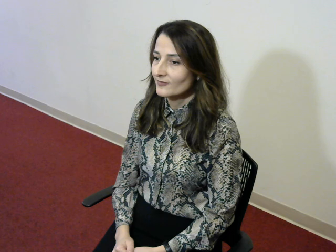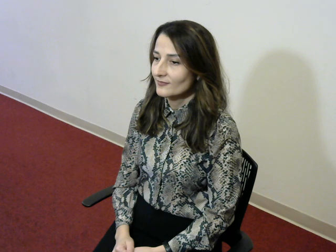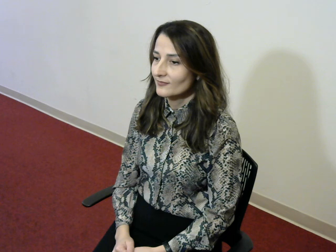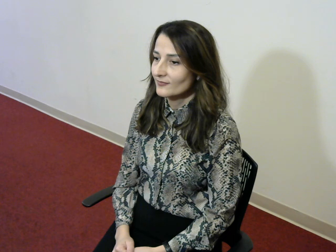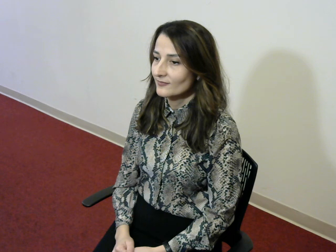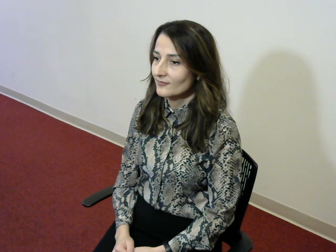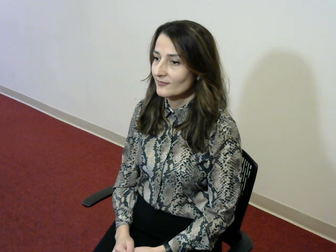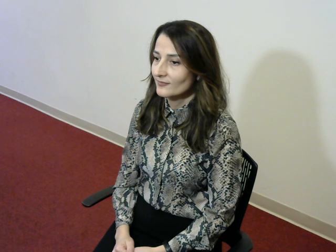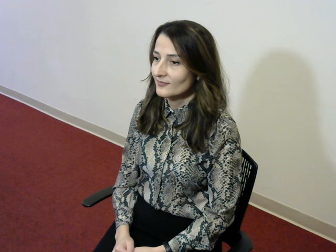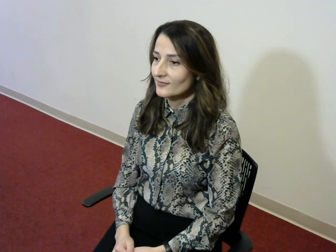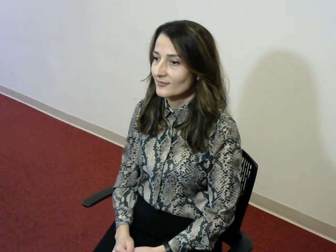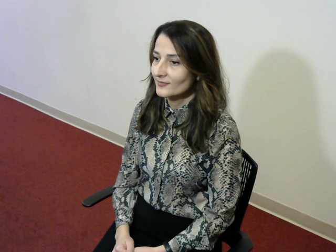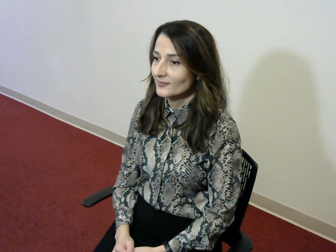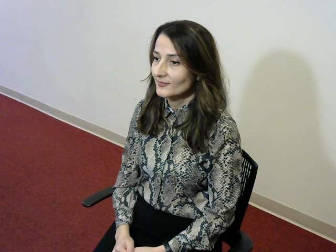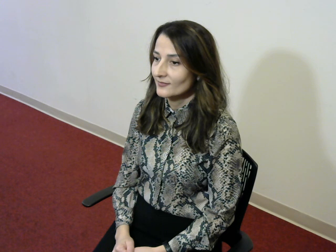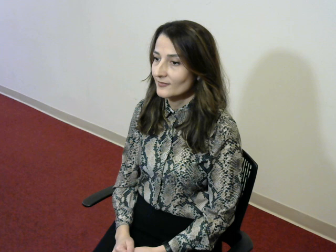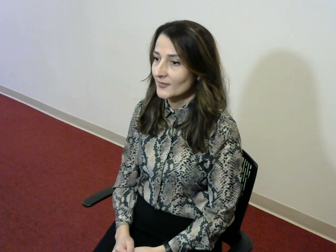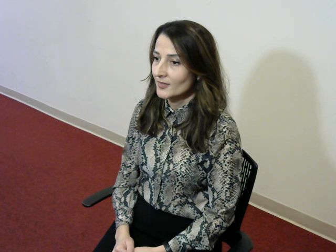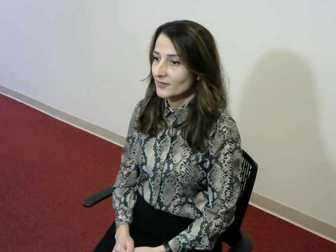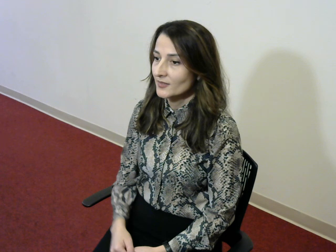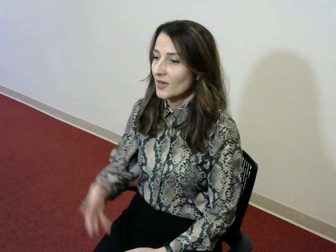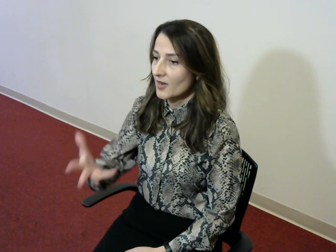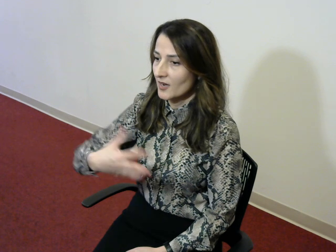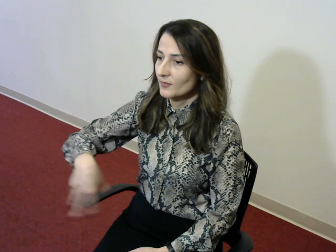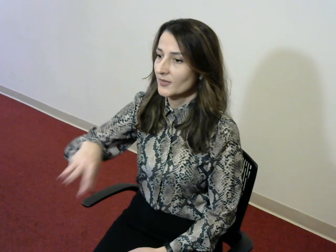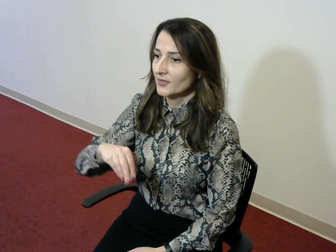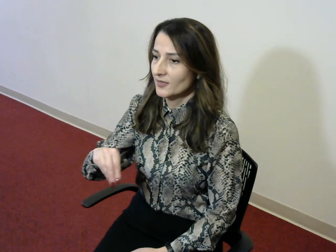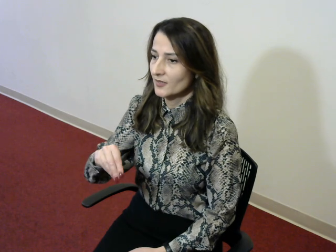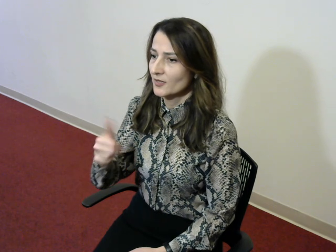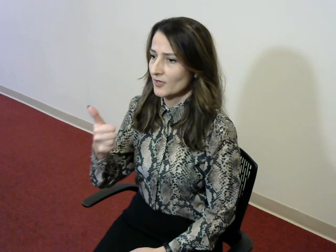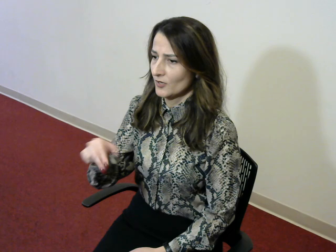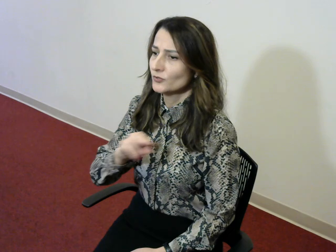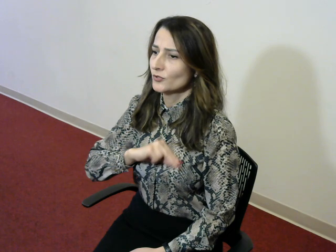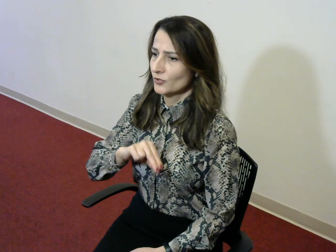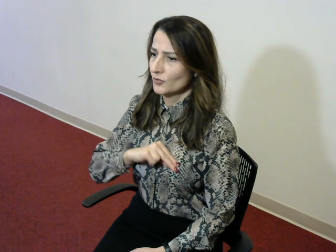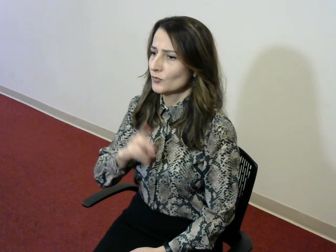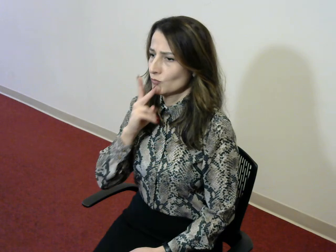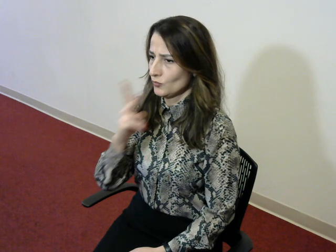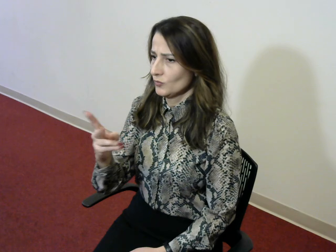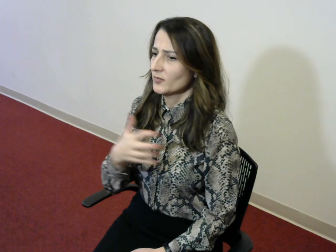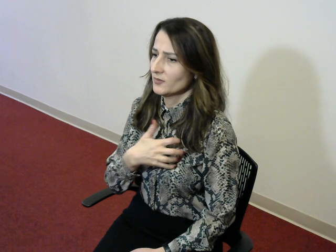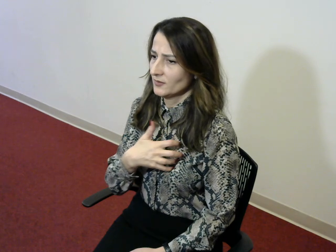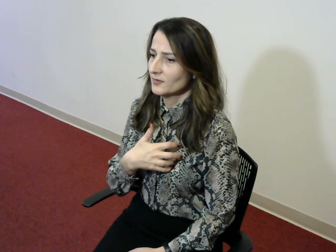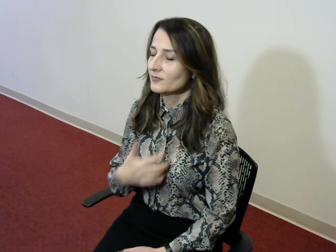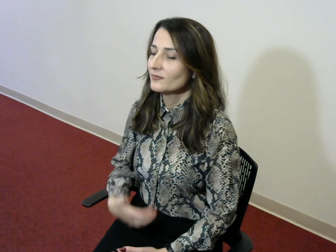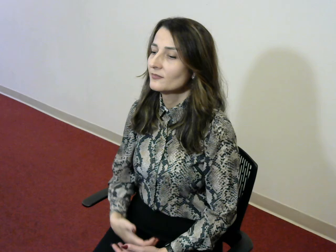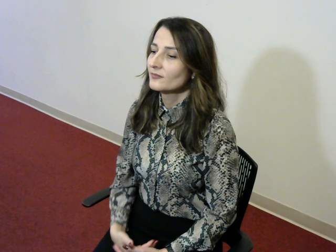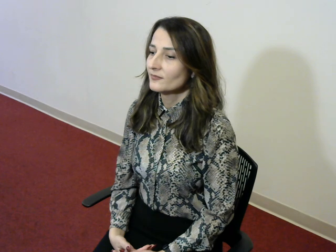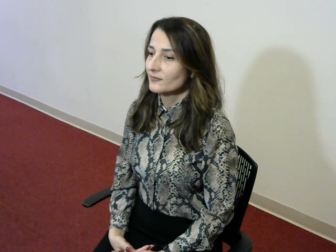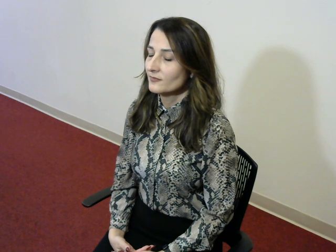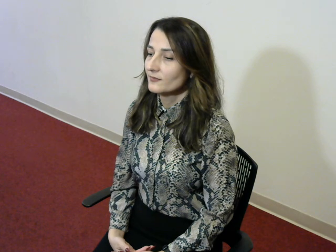Hamı yaxşı işlər görmək istəyir